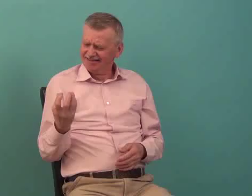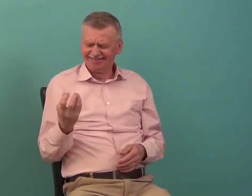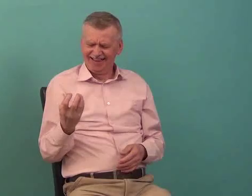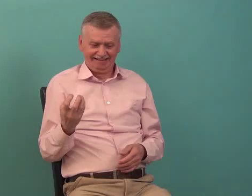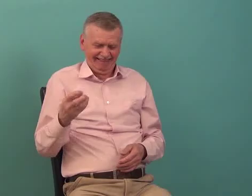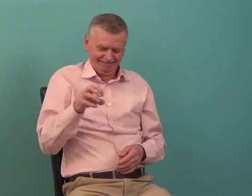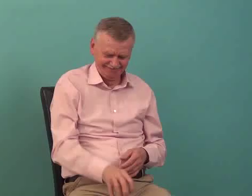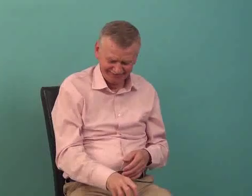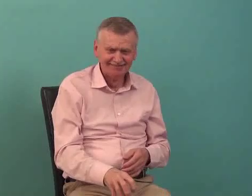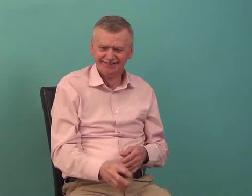Odkłada ją.